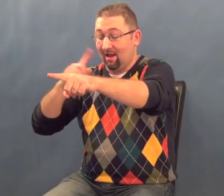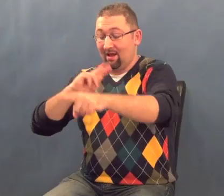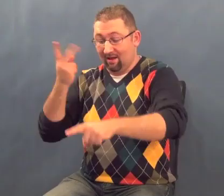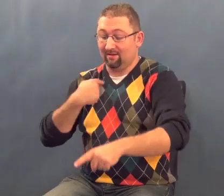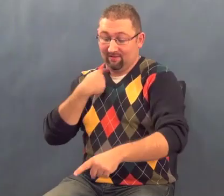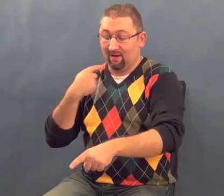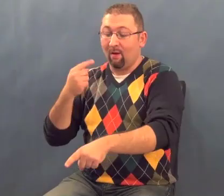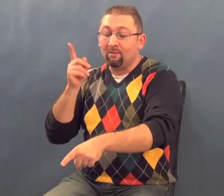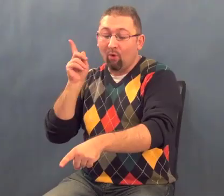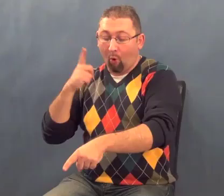Albo coś śmiesznego.